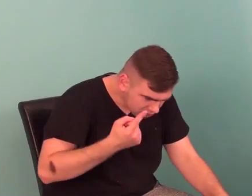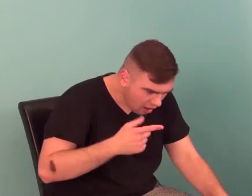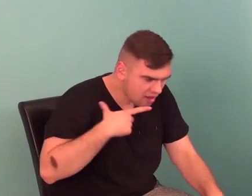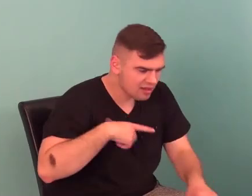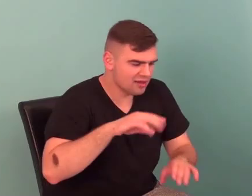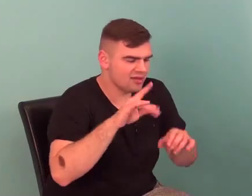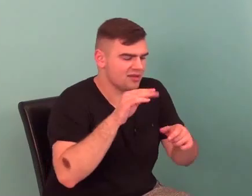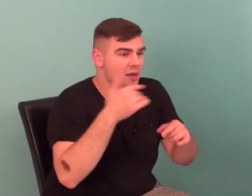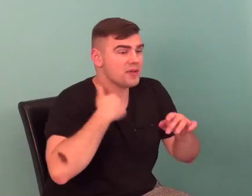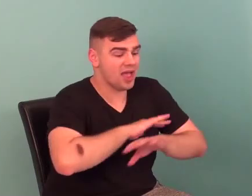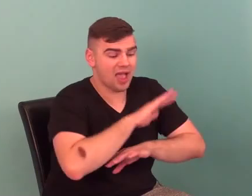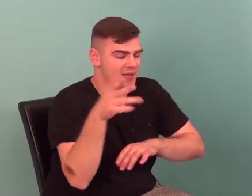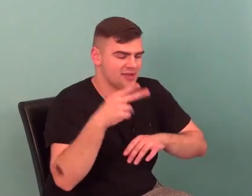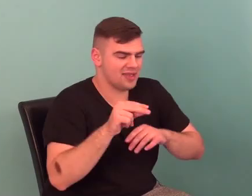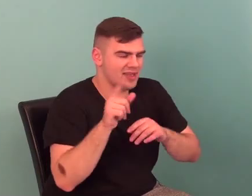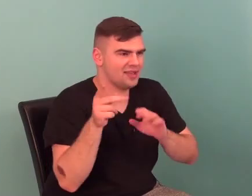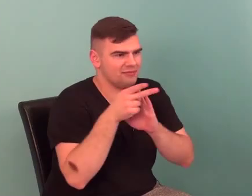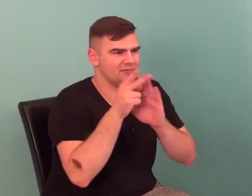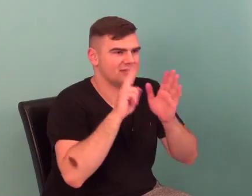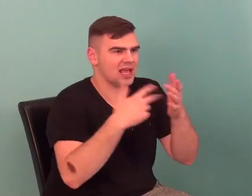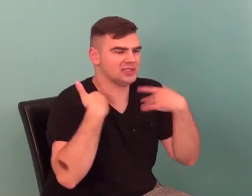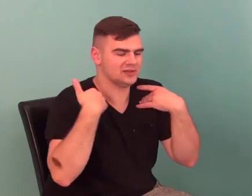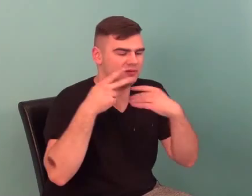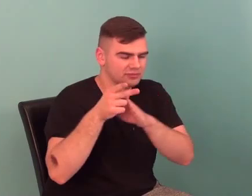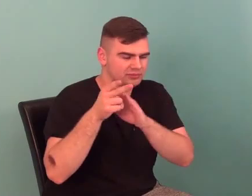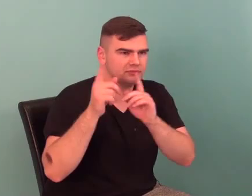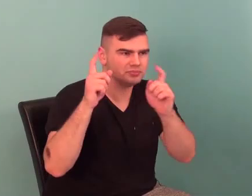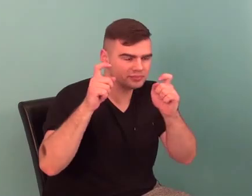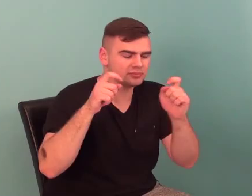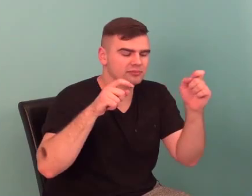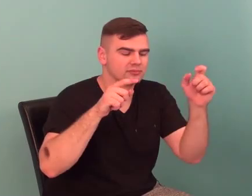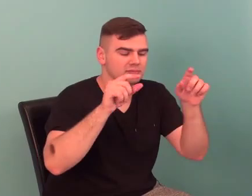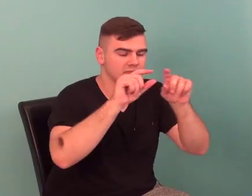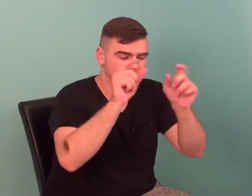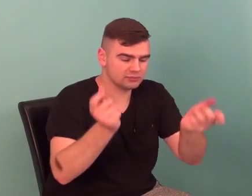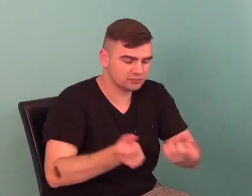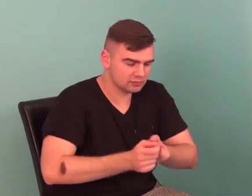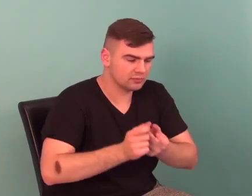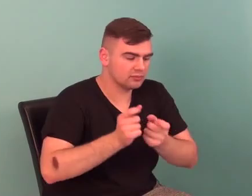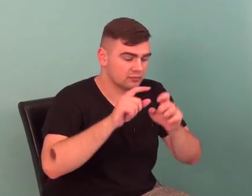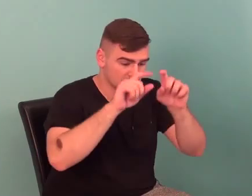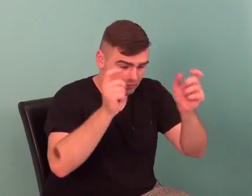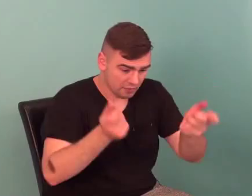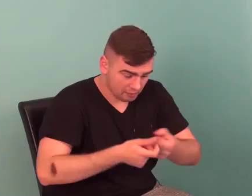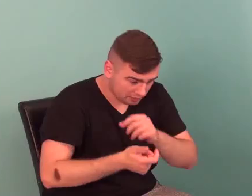Aha, to nie jest na białym tle, po prostu na żywo jest nagrywane z tą ramką.